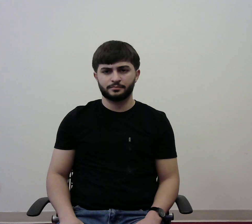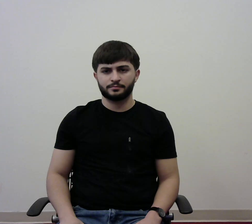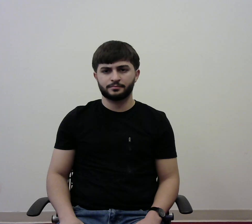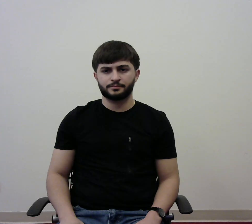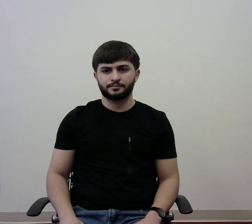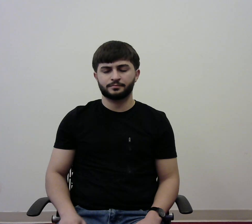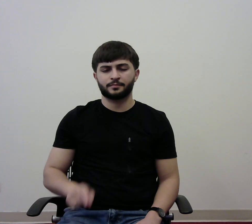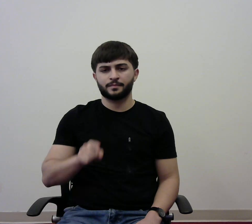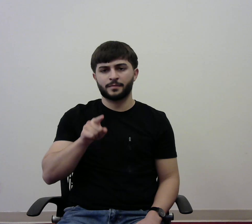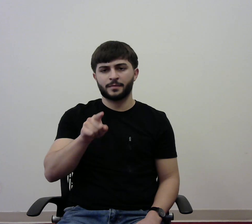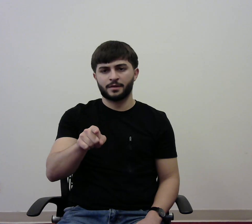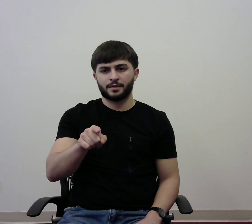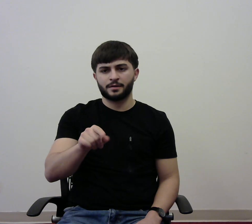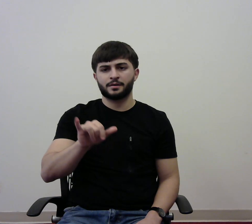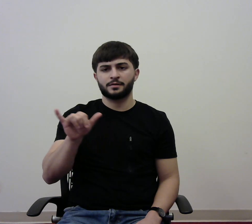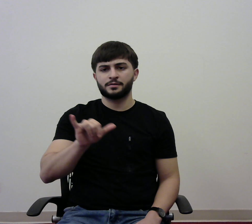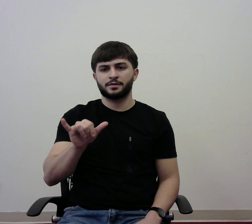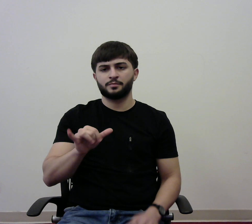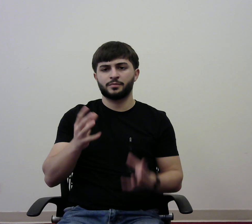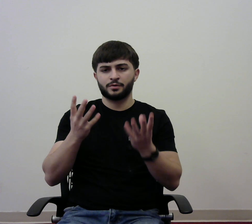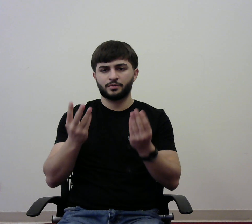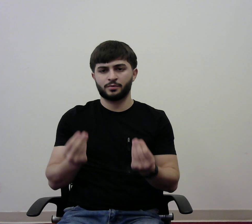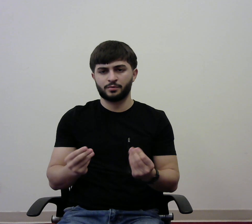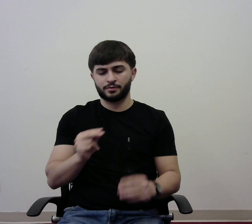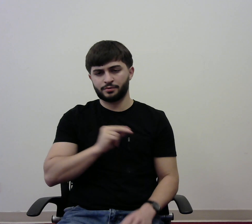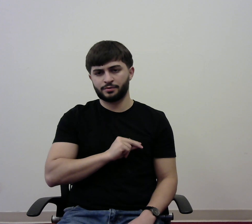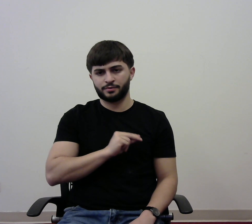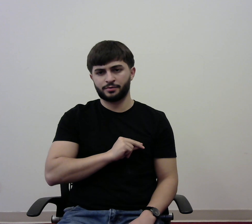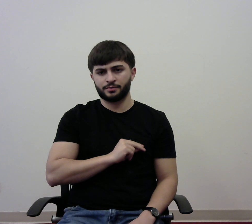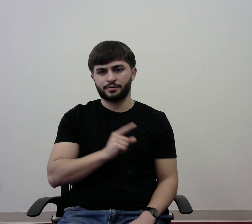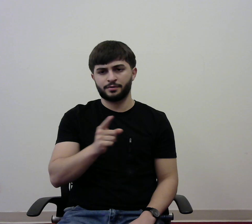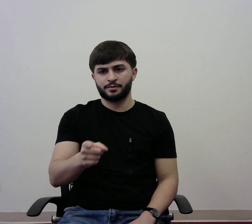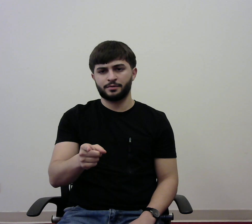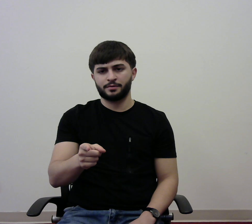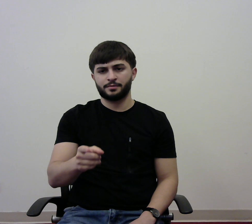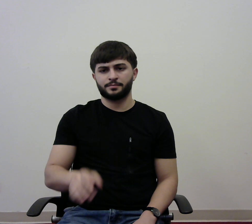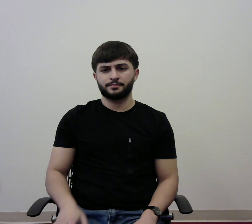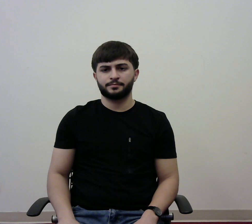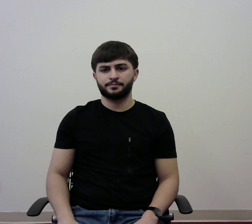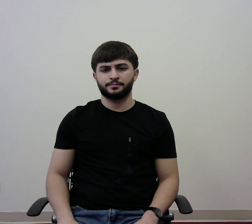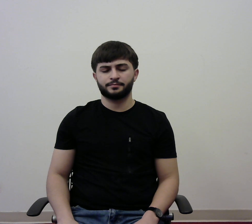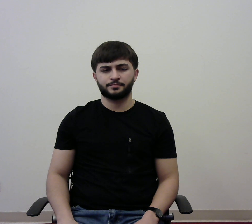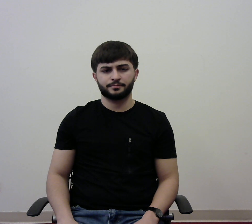Sən şənbə günü işləyirsən?